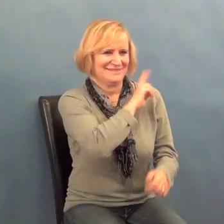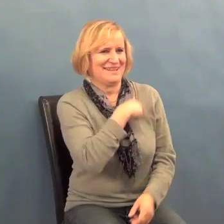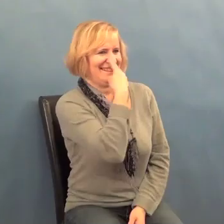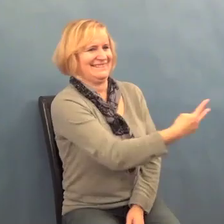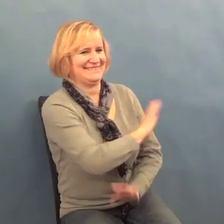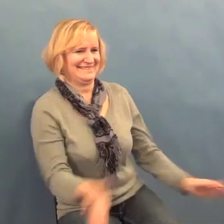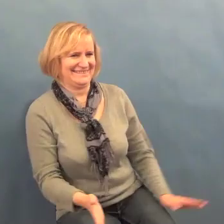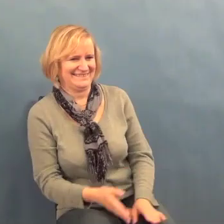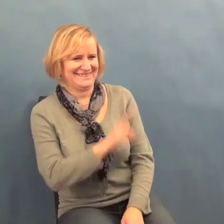Nie, bo policjant patrzy.